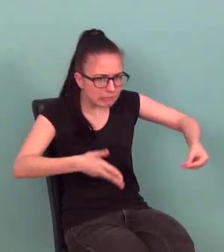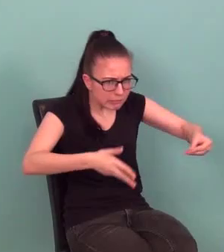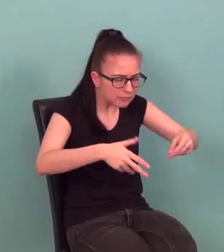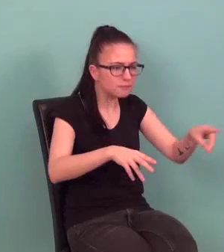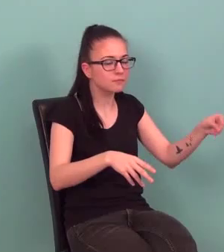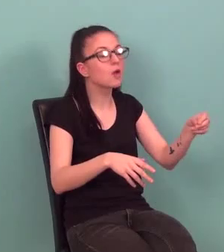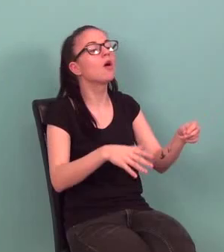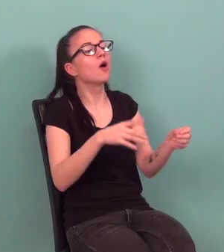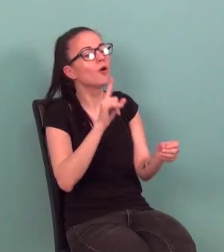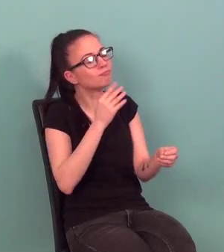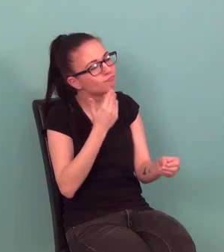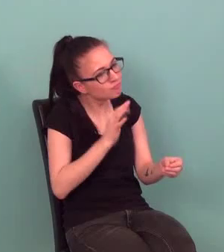Chłopak dziękuje im za swoją własność.